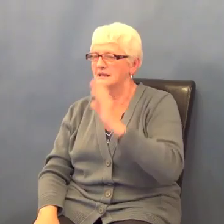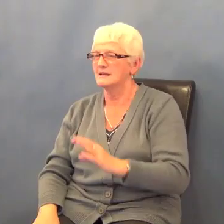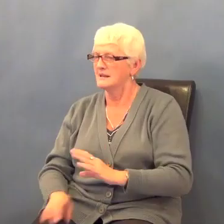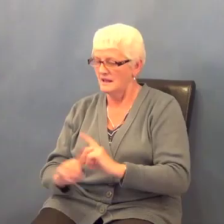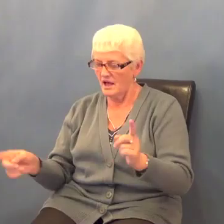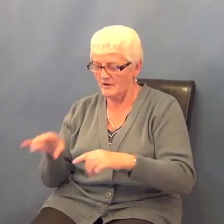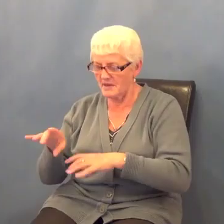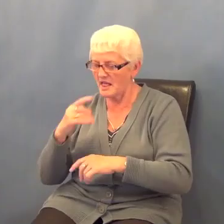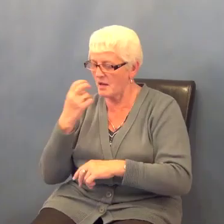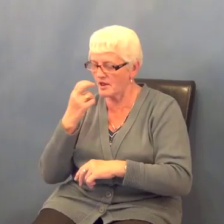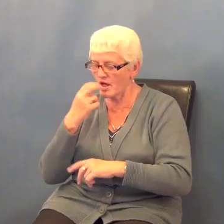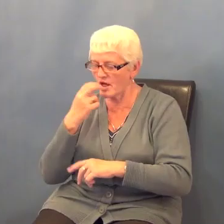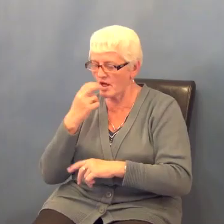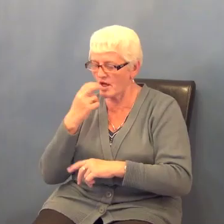Nie wolno biegać, bo jest prąd.